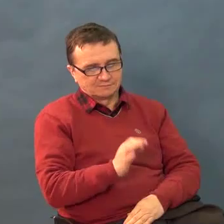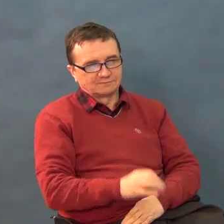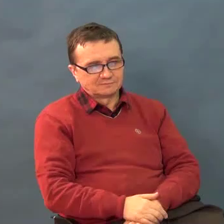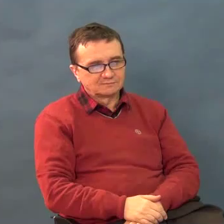Dobrze.